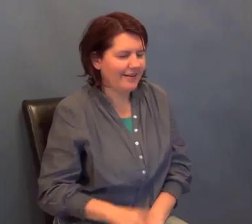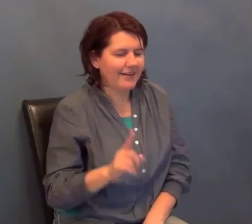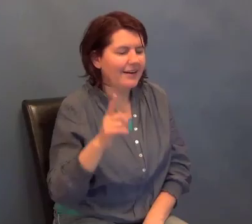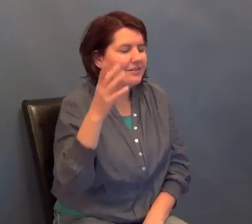Nie.